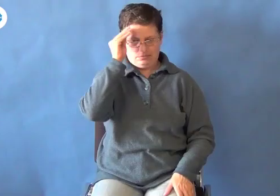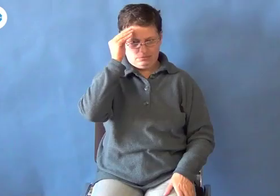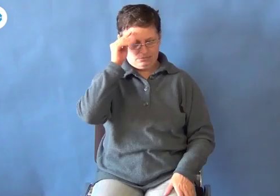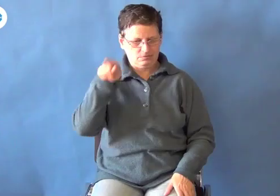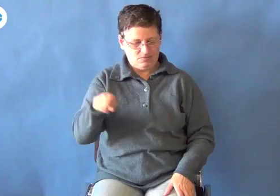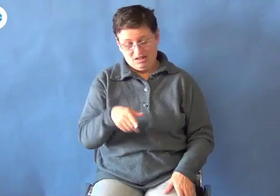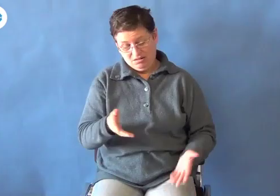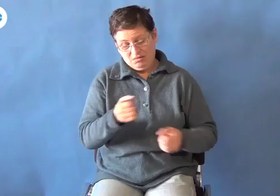Muszą to zapamiętać.